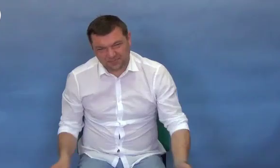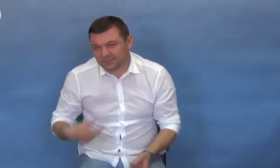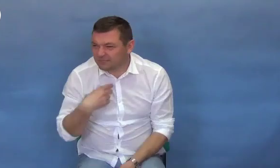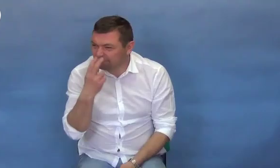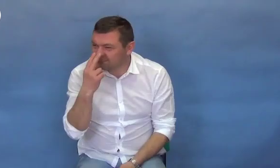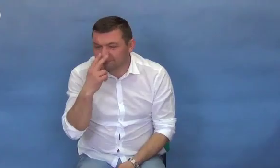Ja widziałem...